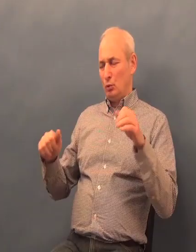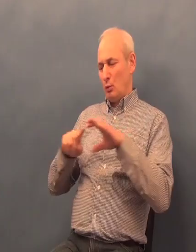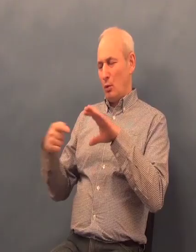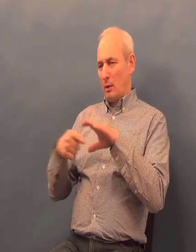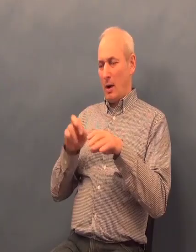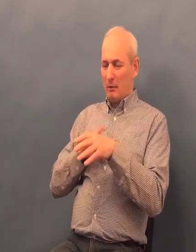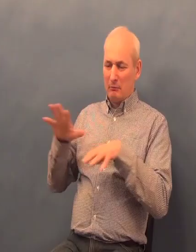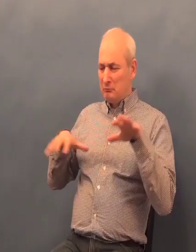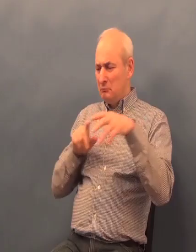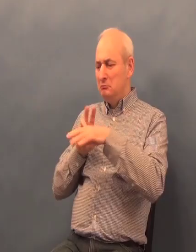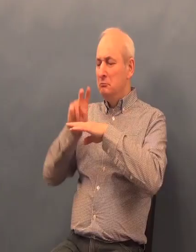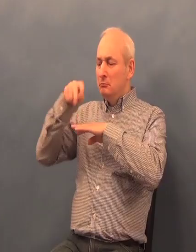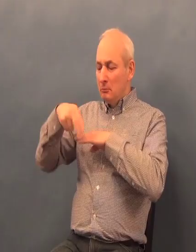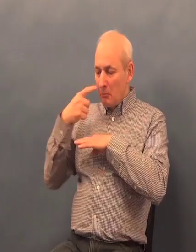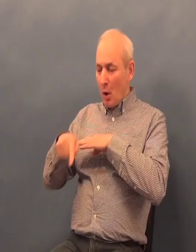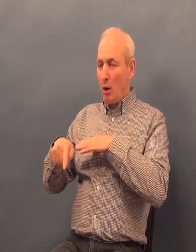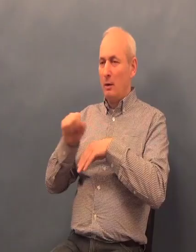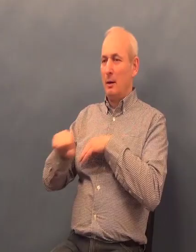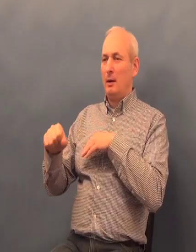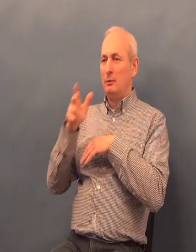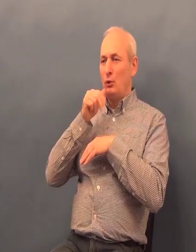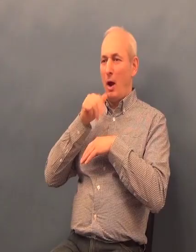Chłopiec wspina się na drzewo, zagląda za nie i zauważa żabę.